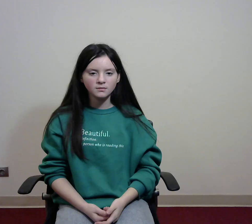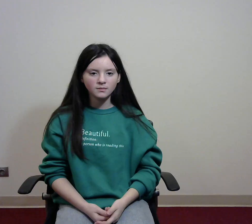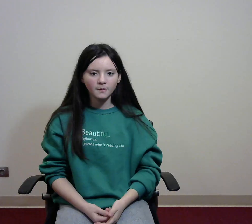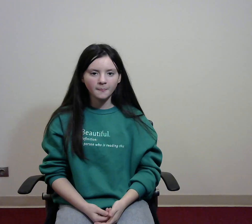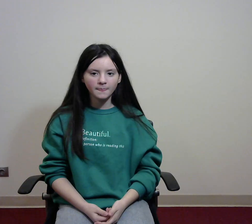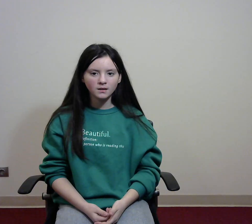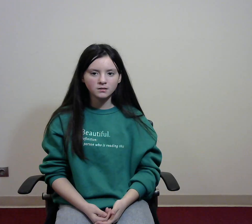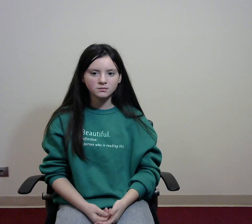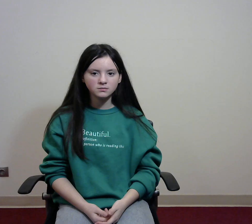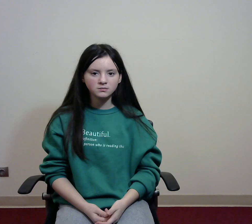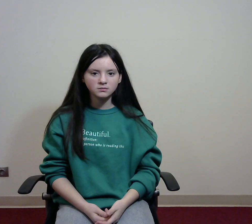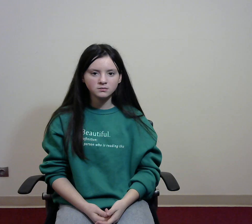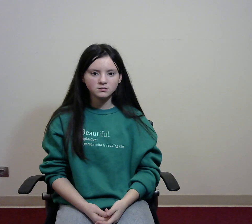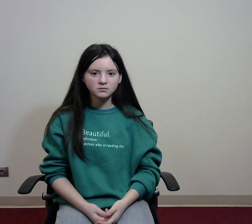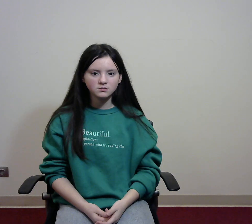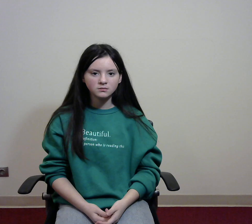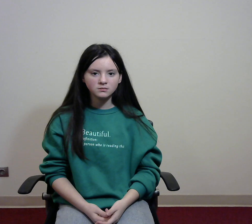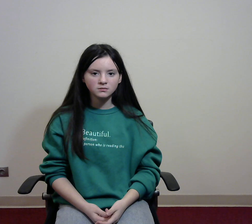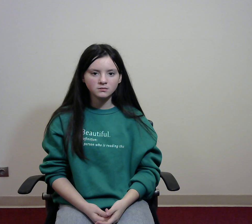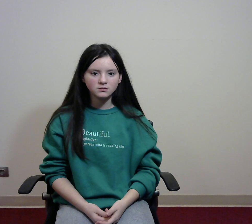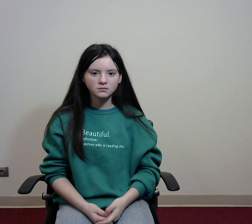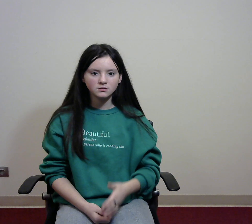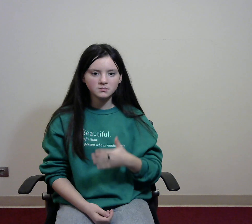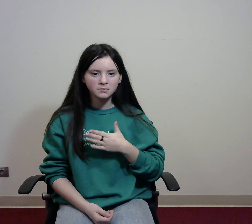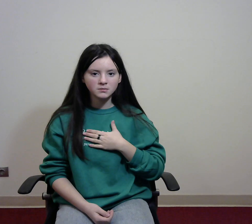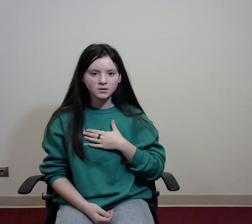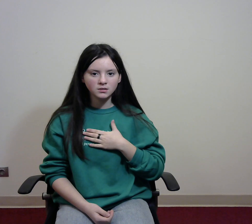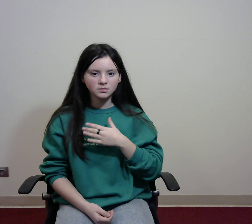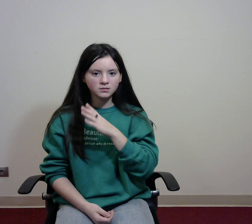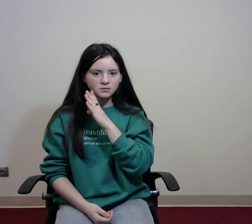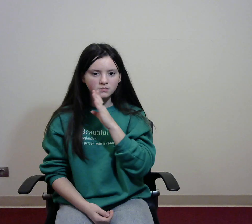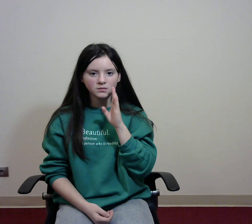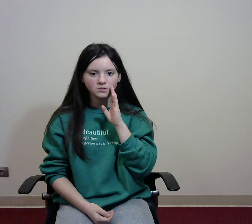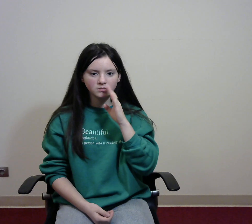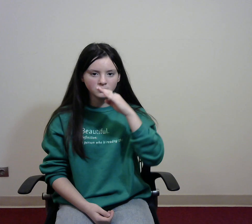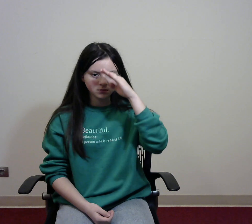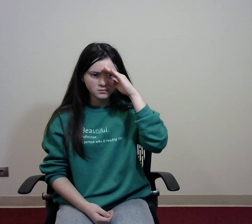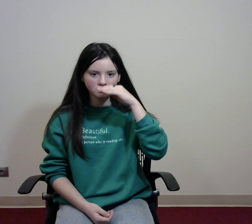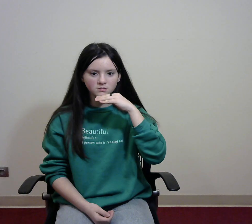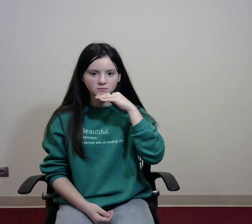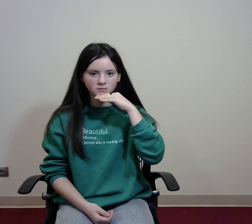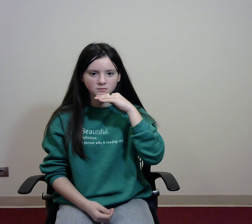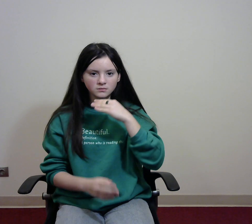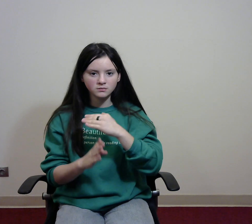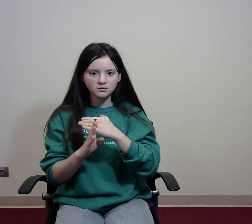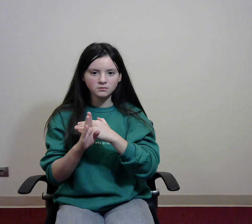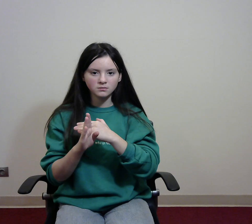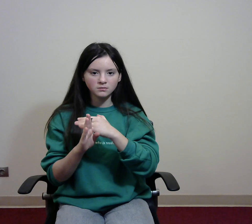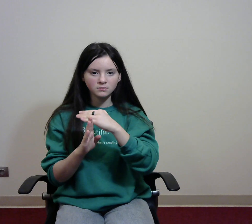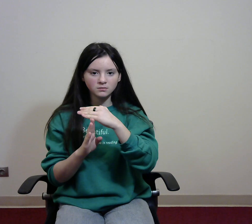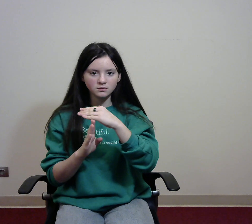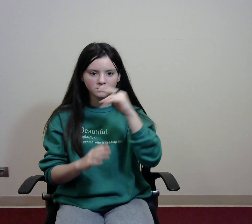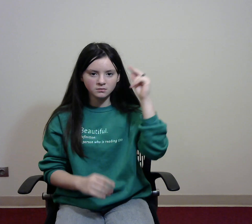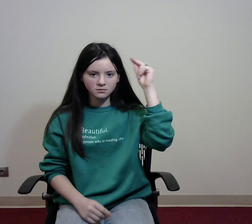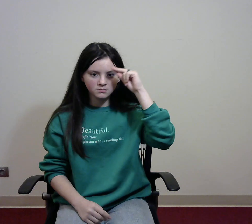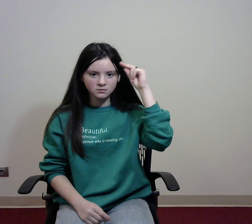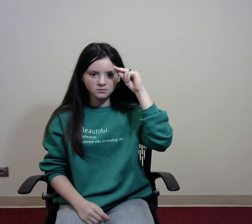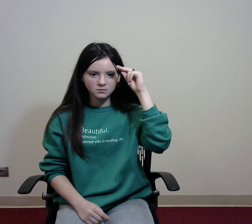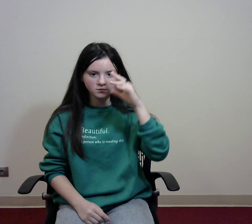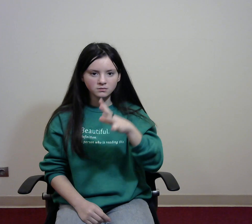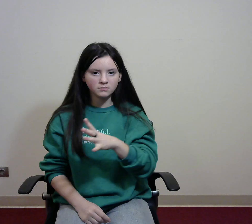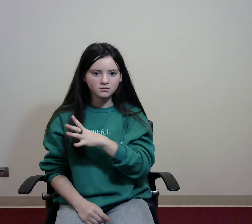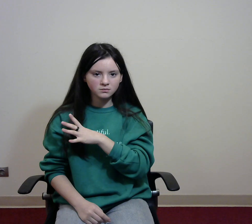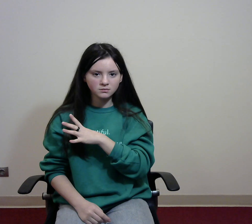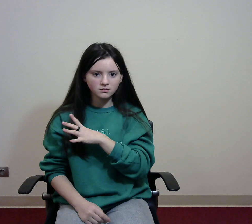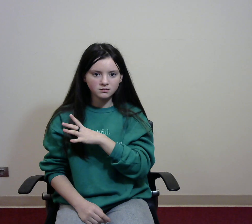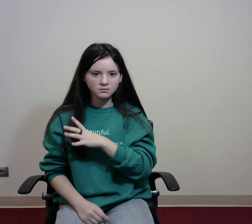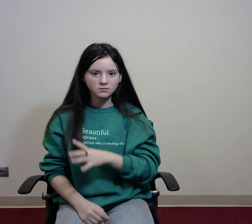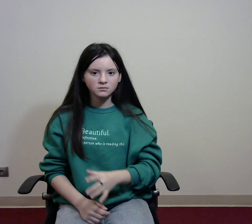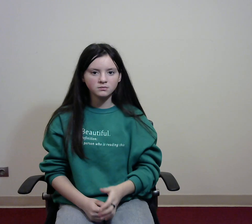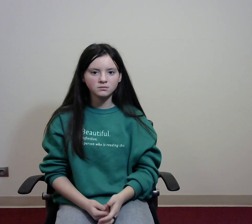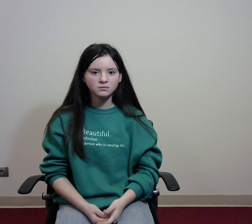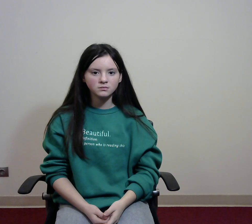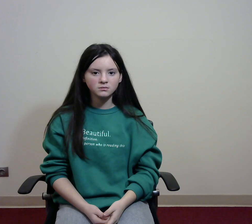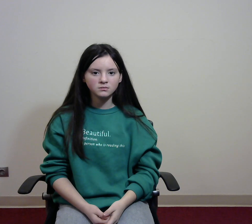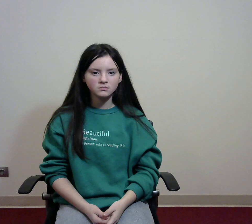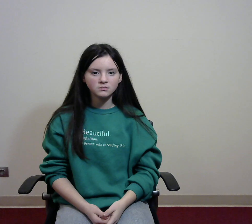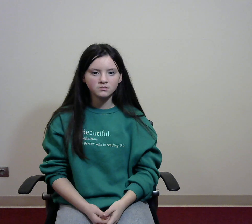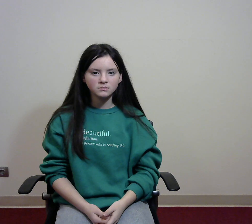Mənim valideynlərim ali təhsillidir